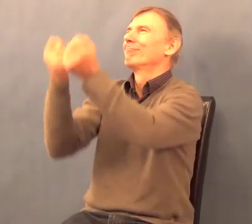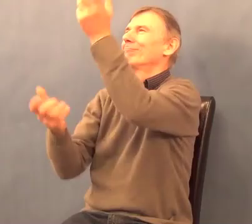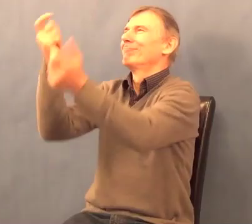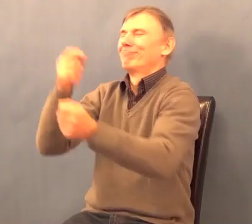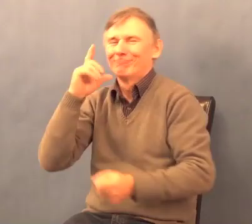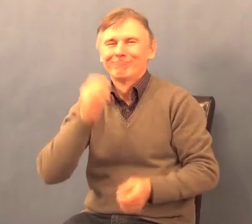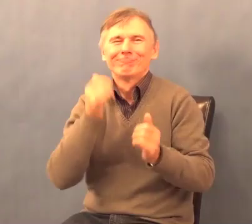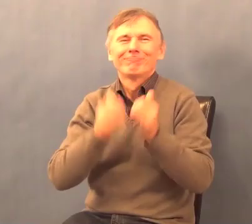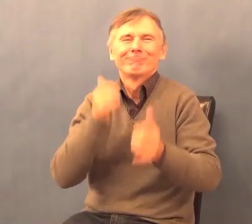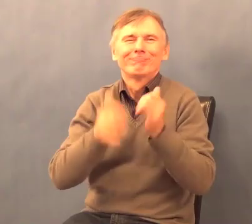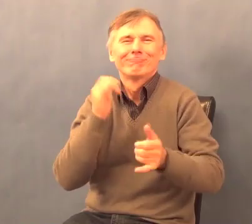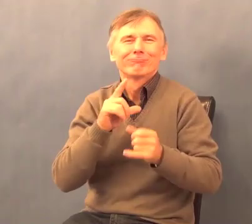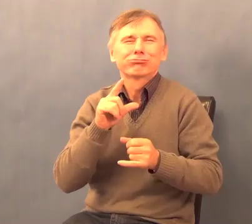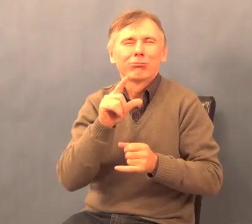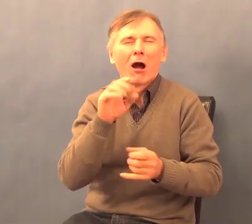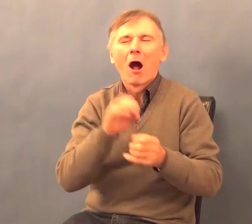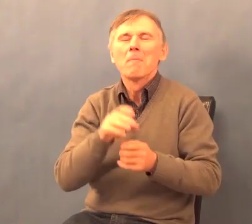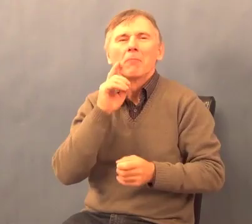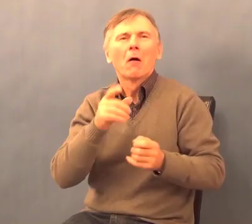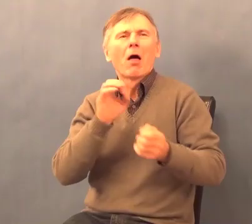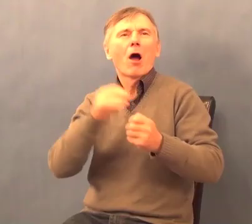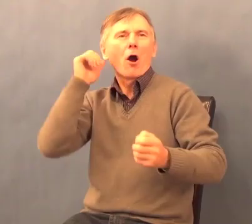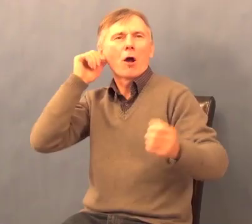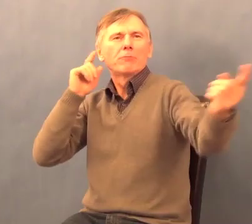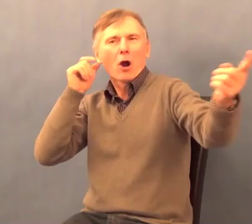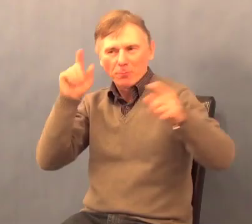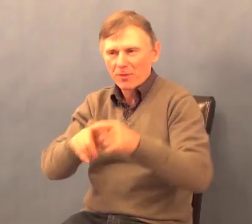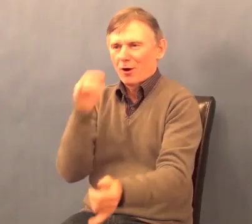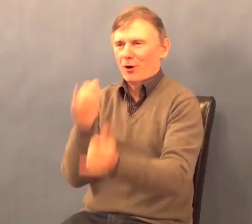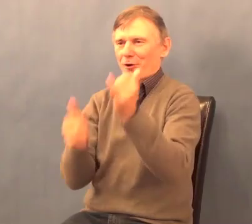Chłopak na rowerze jedzie i nagle zobaczył dziewczynę, też jadącą na rowerze.